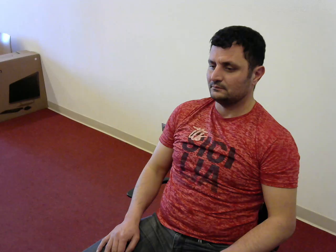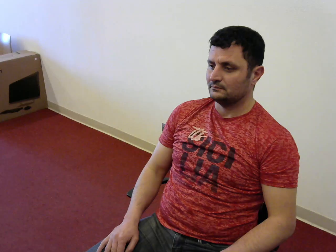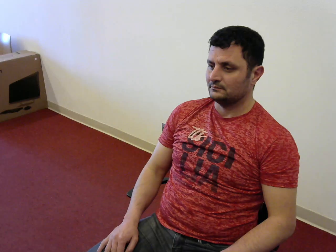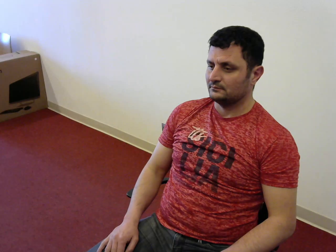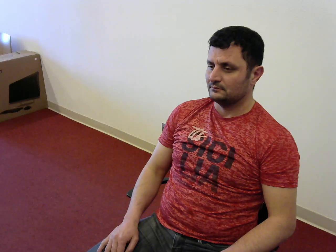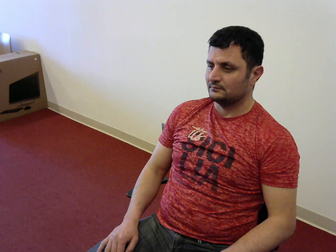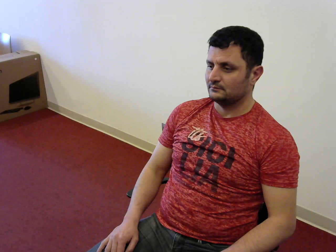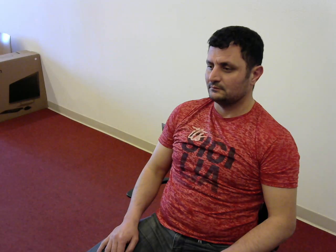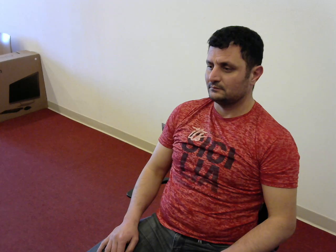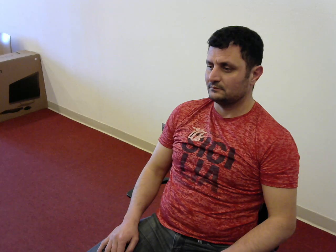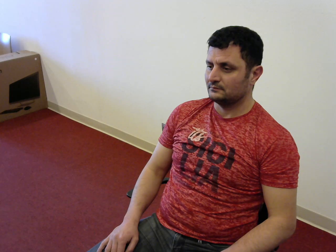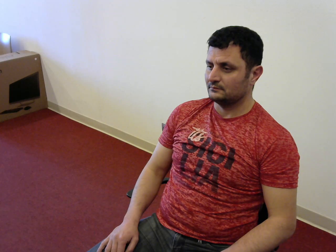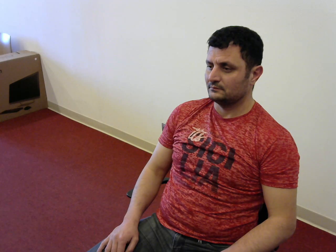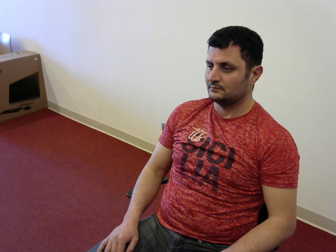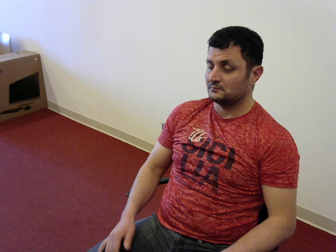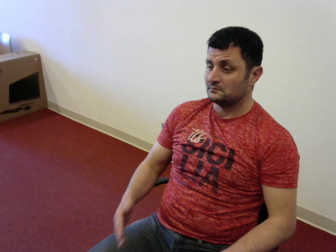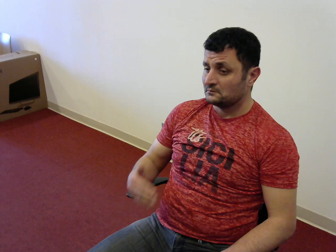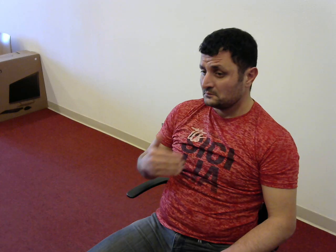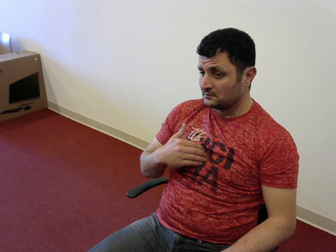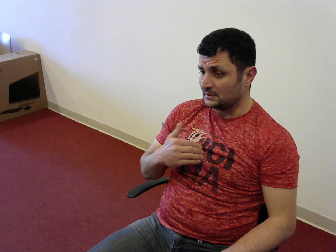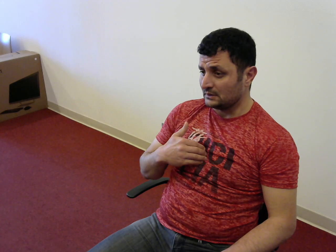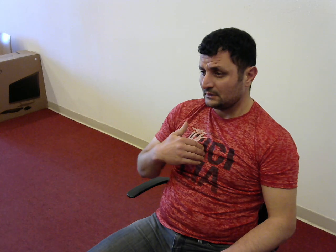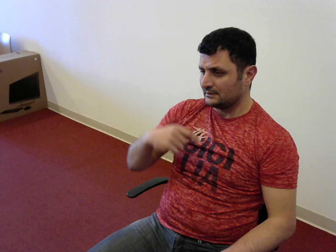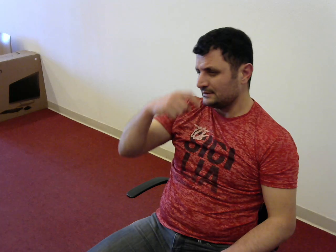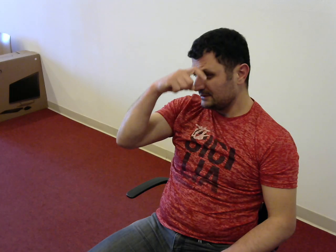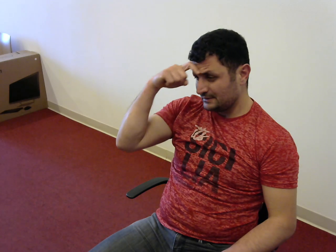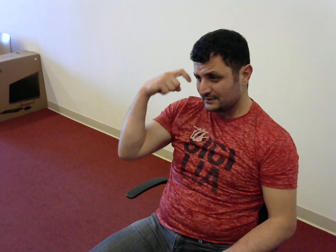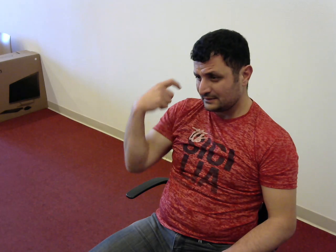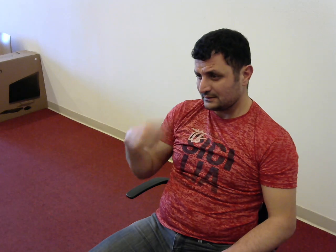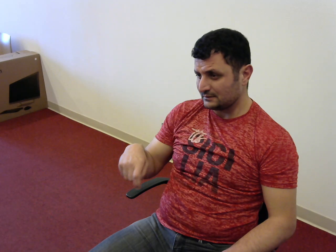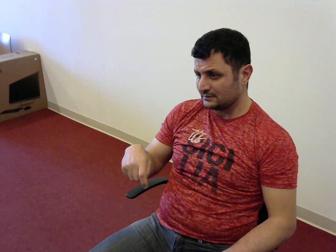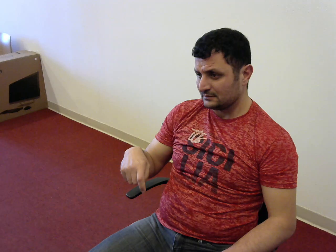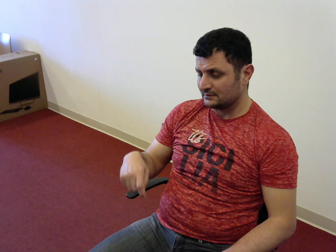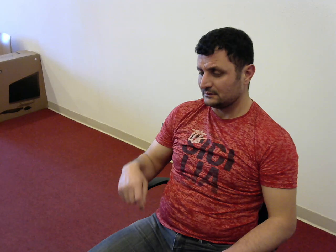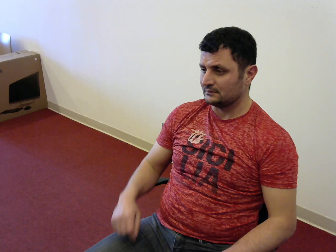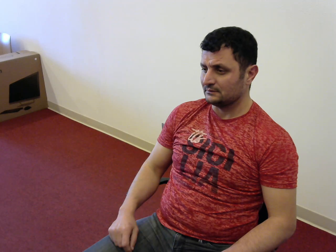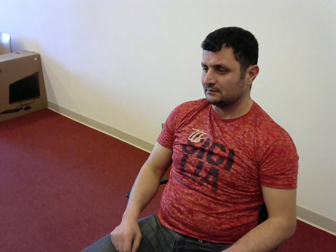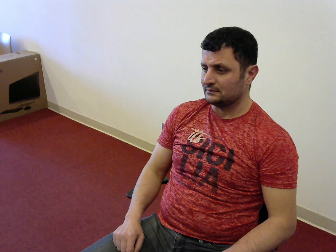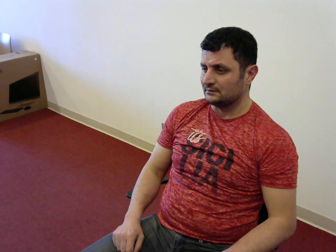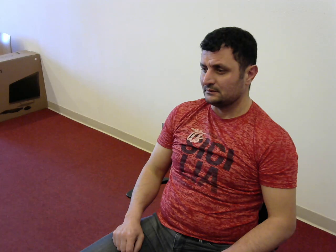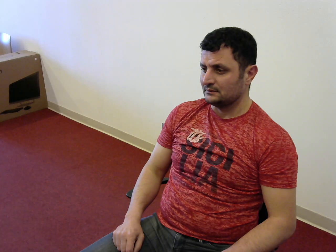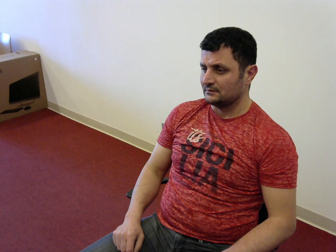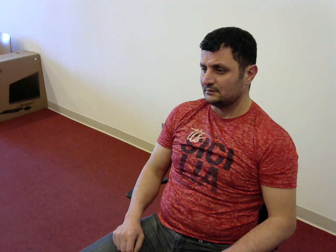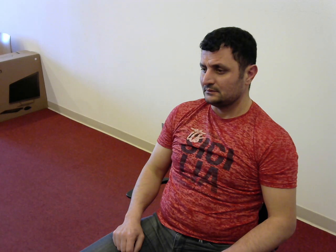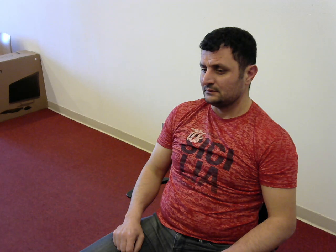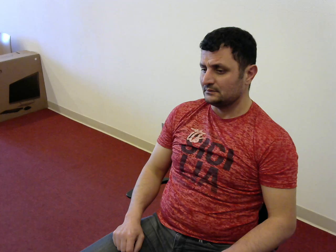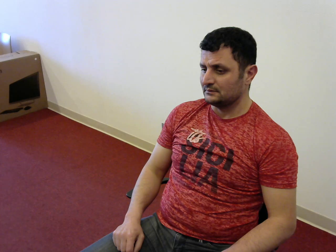Mənə istidir